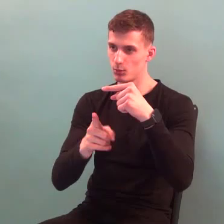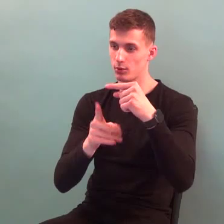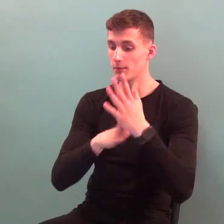Na przykład...